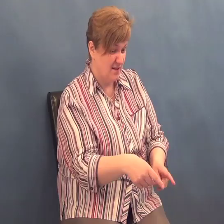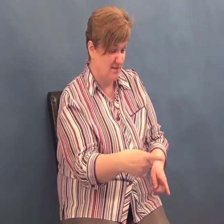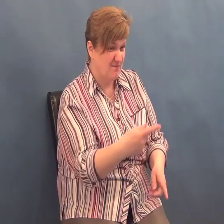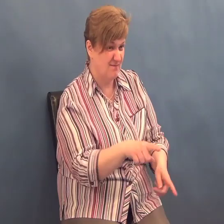To.